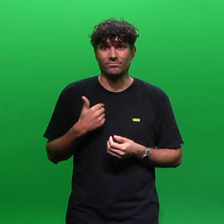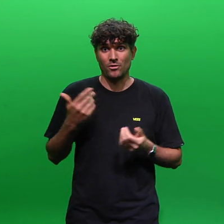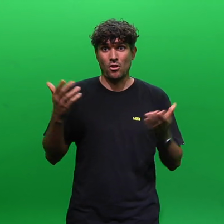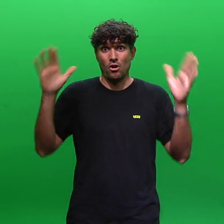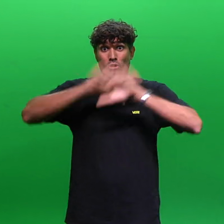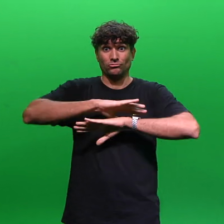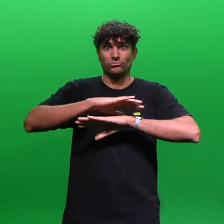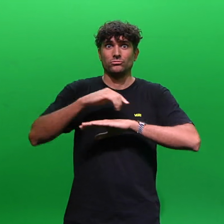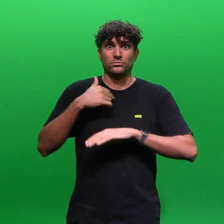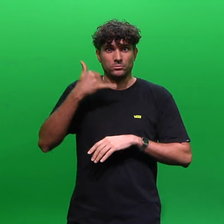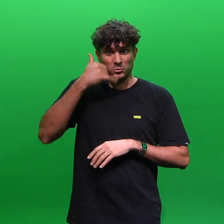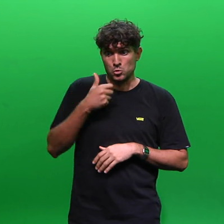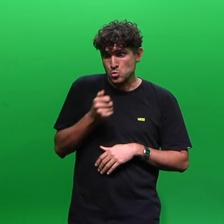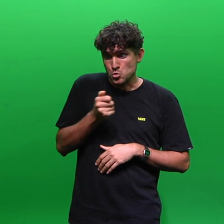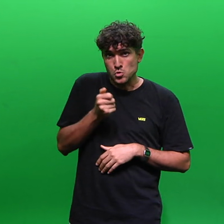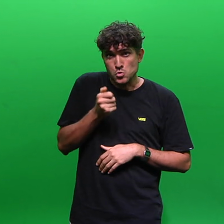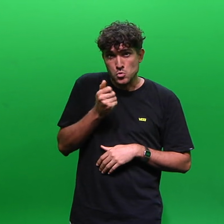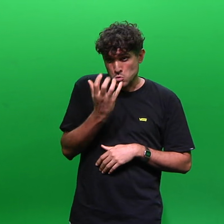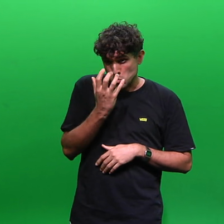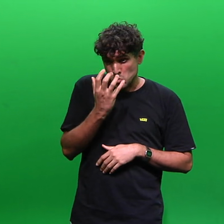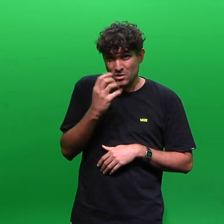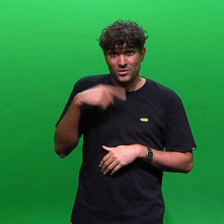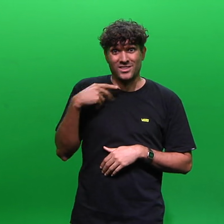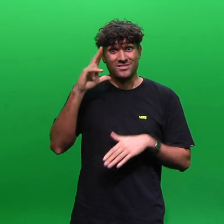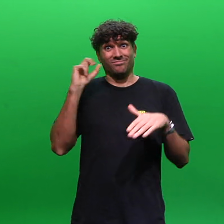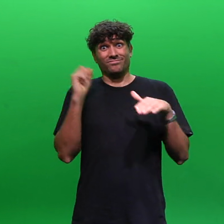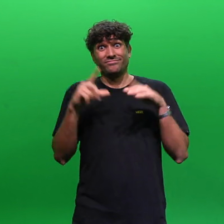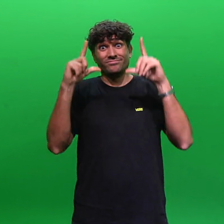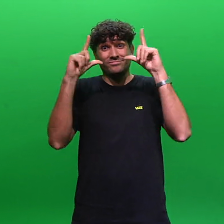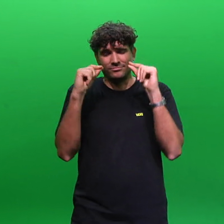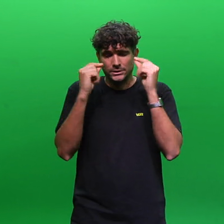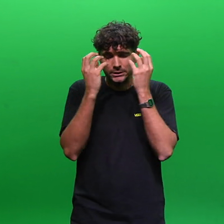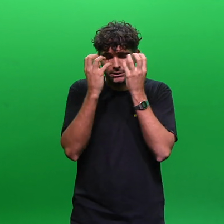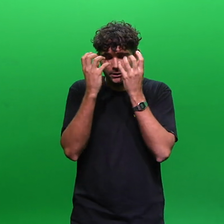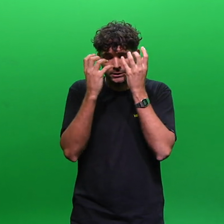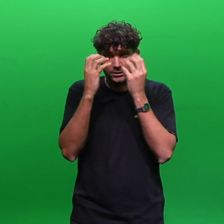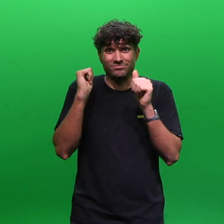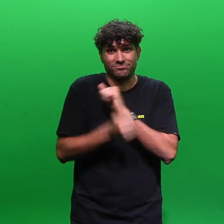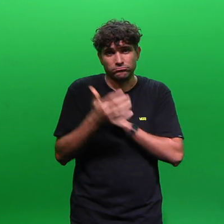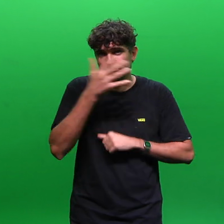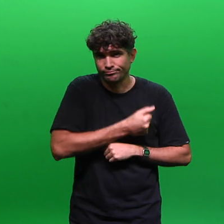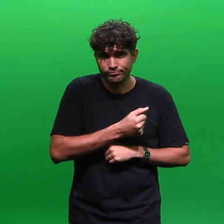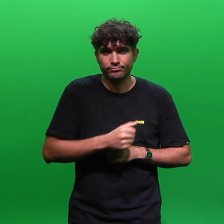A la nit estic molta estona amb el mòbil i després quan vaig a dormir em piquen molt els ulls i no puc dormir.